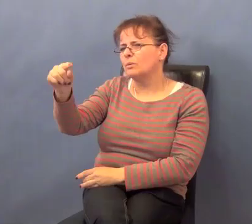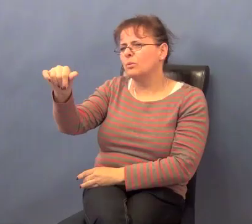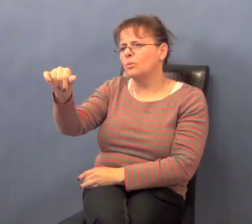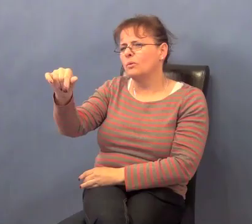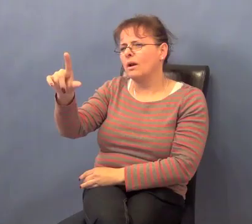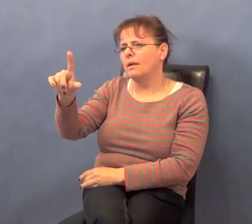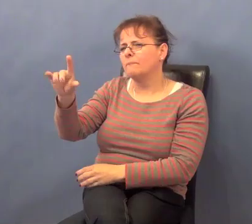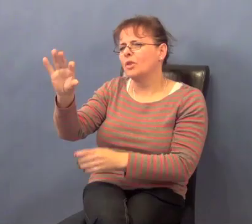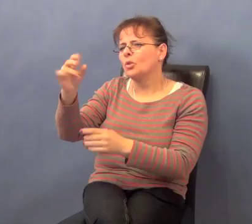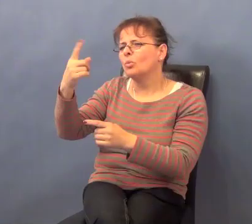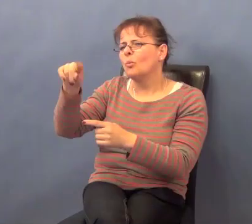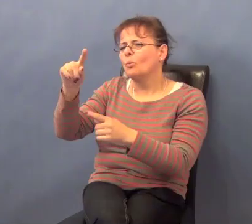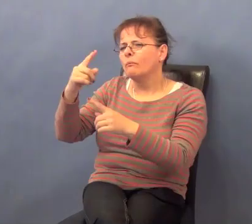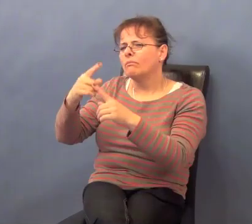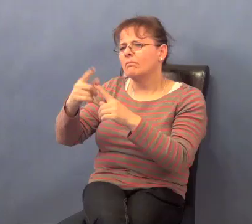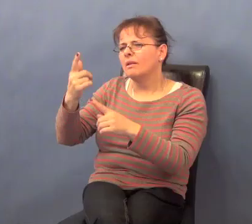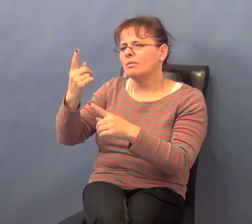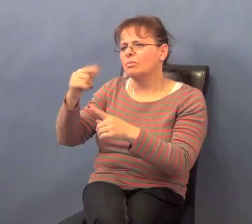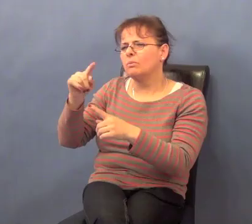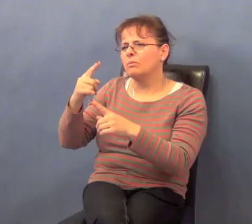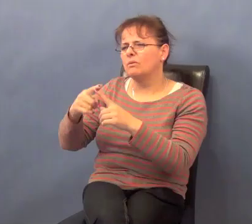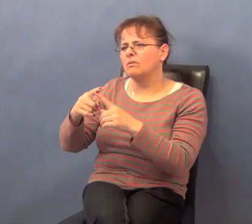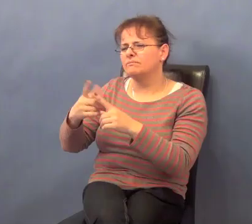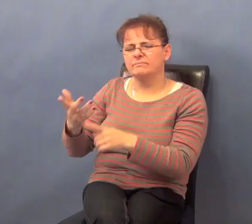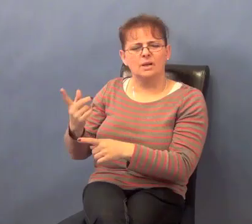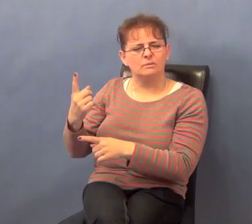Dul.. dux..